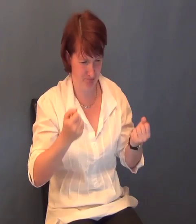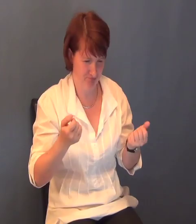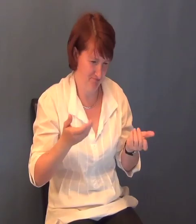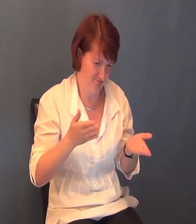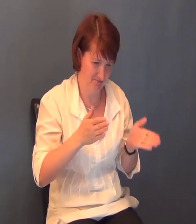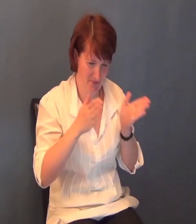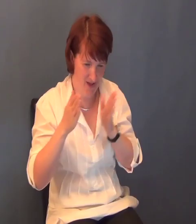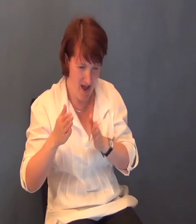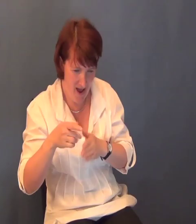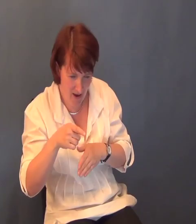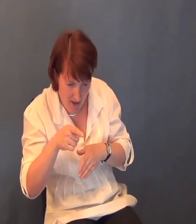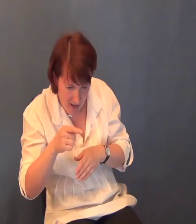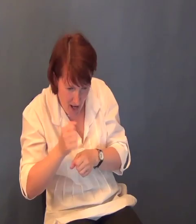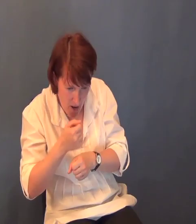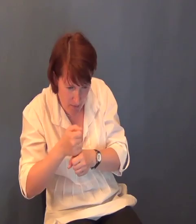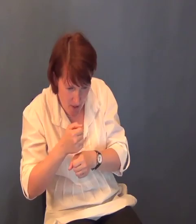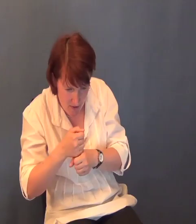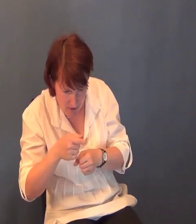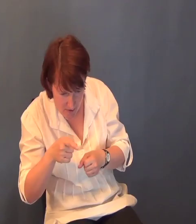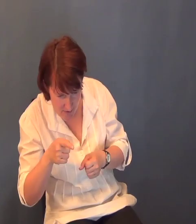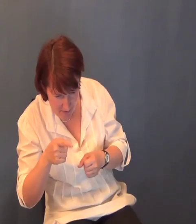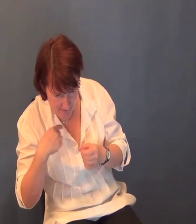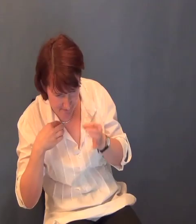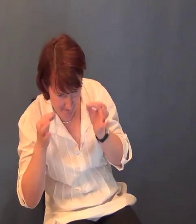Następnie ten kamień... nie widzę...